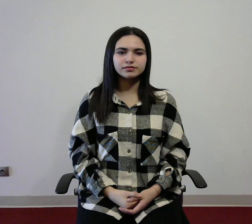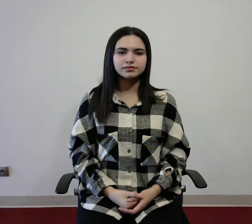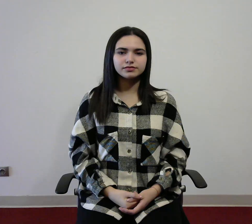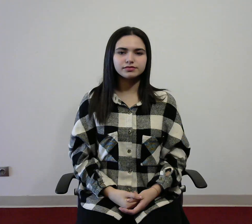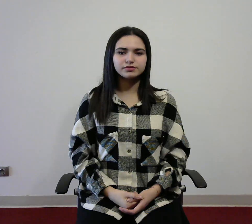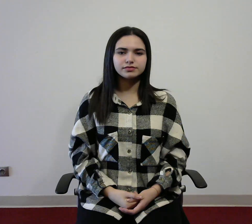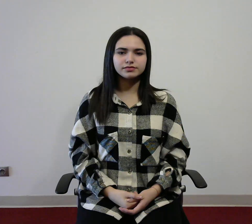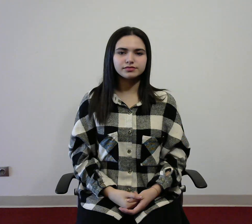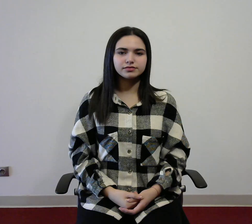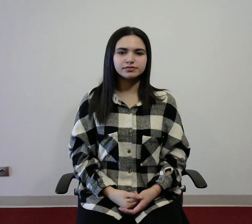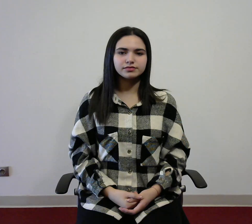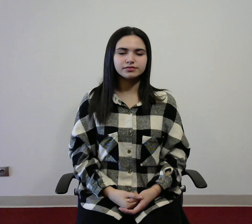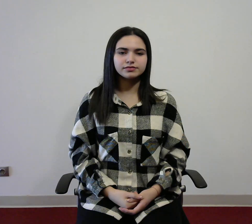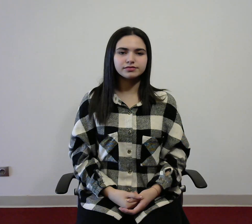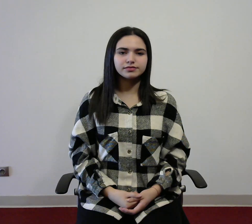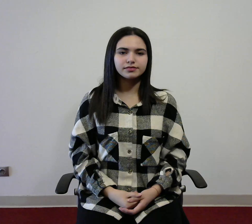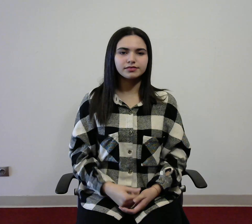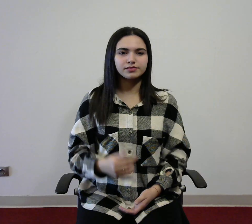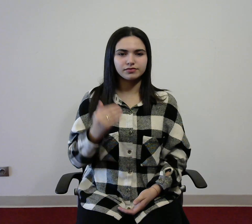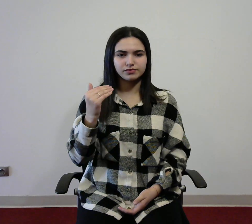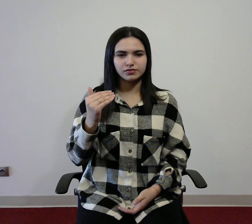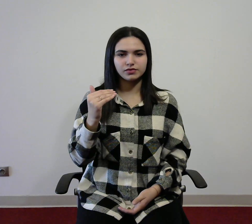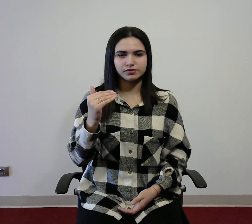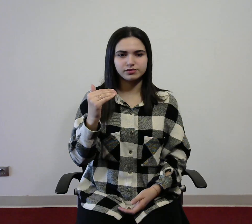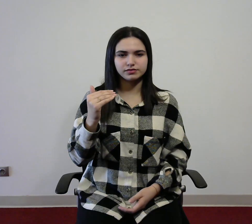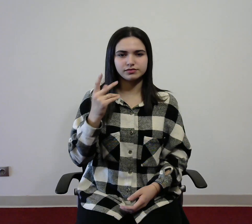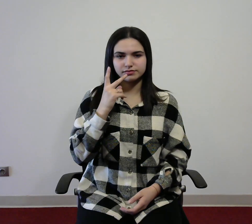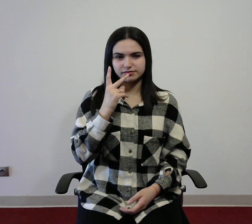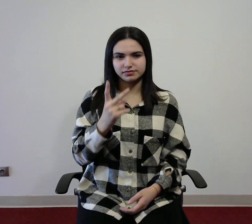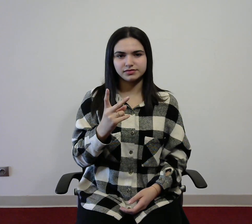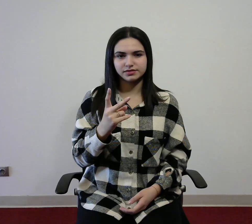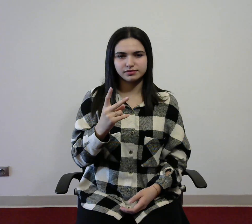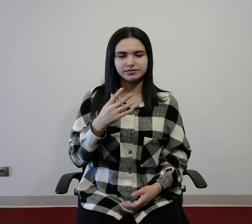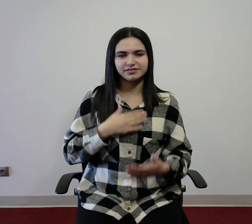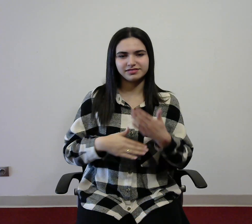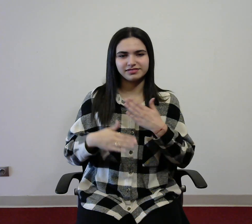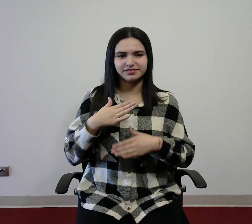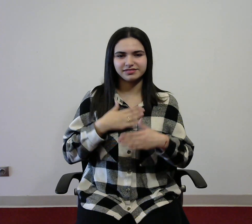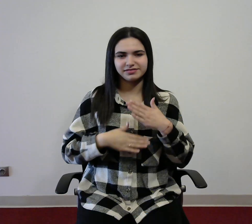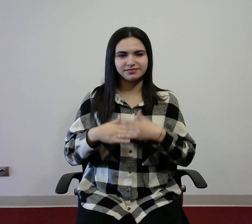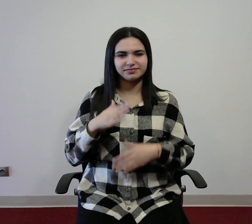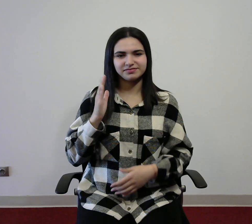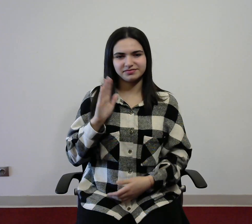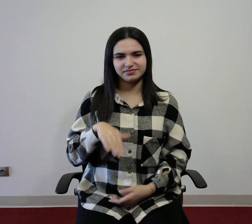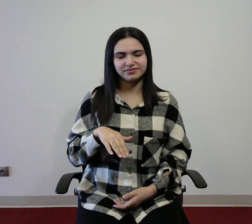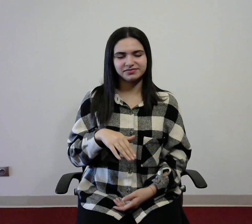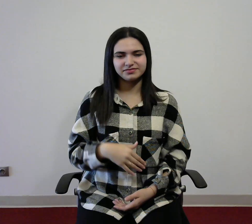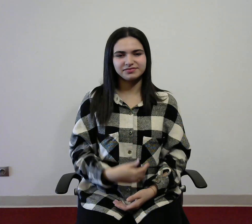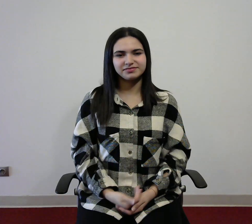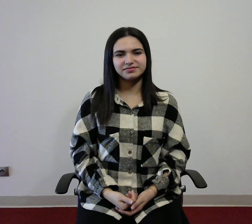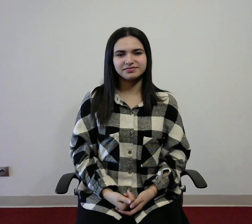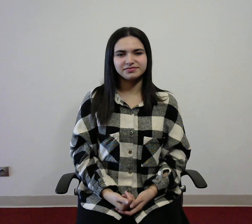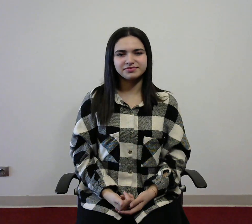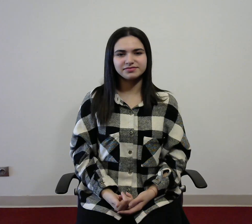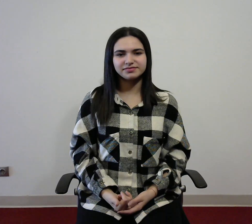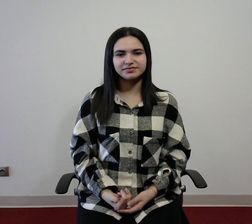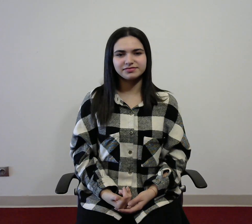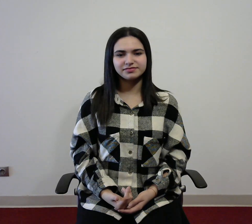Sizi görməyimə şad oldum